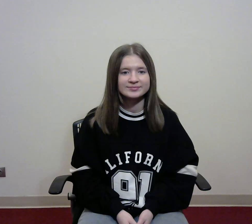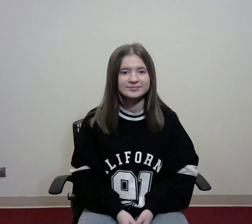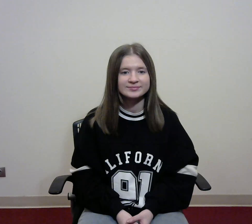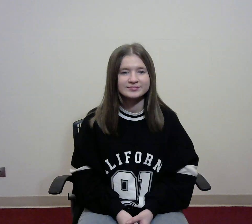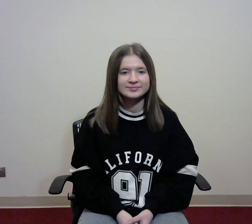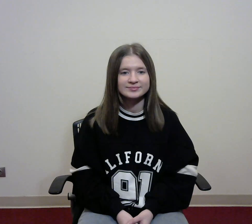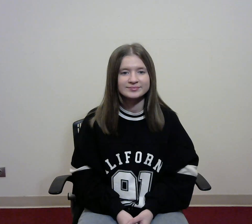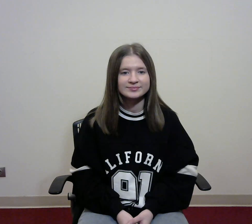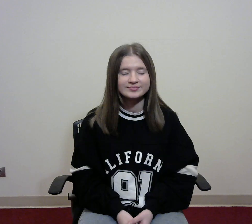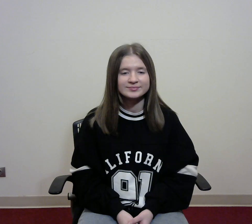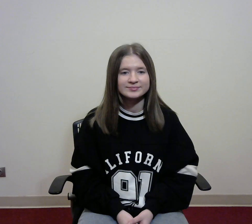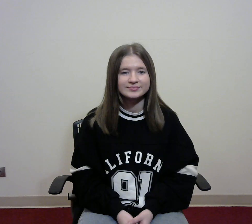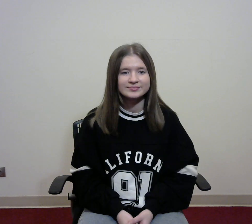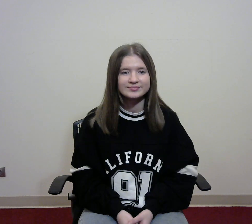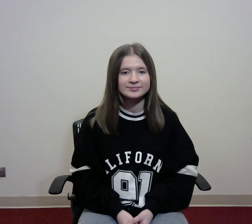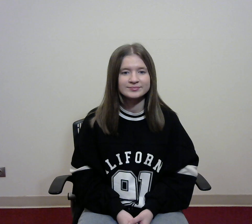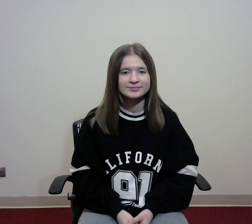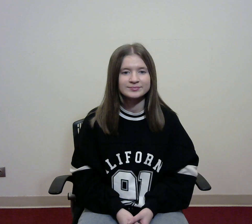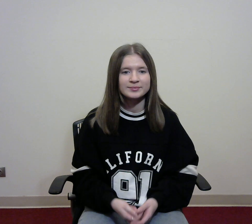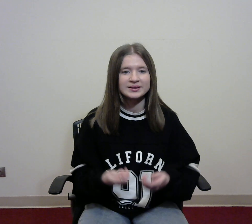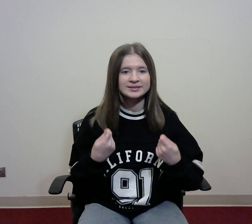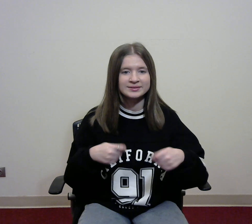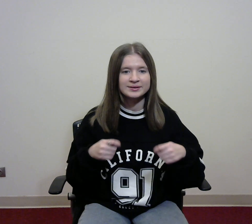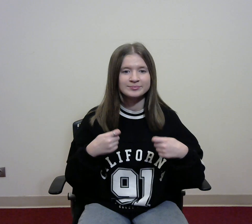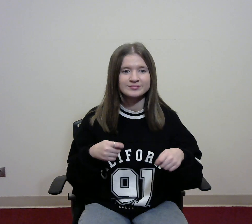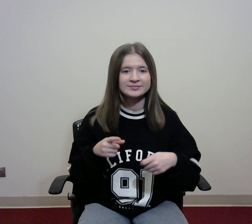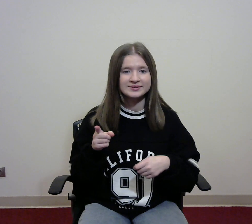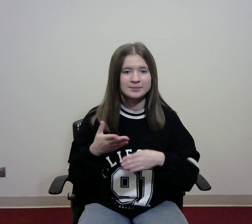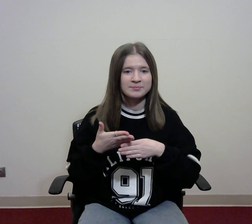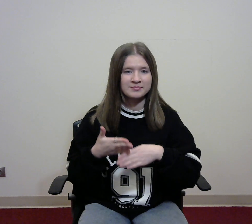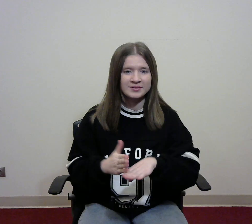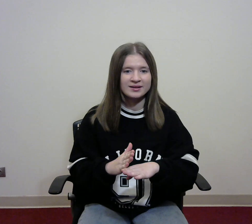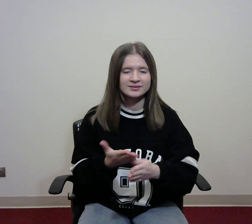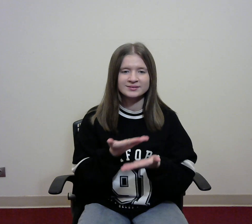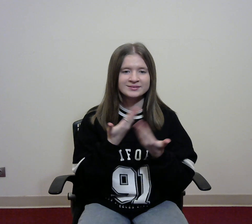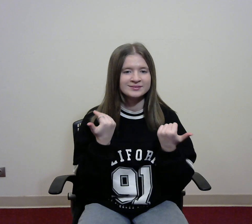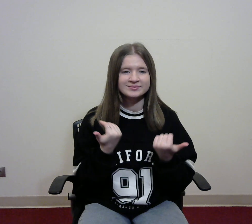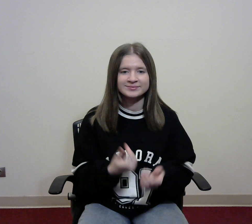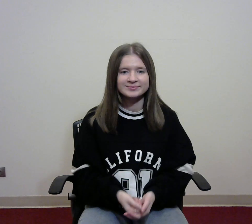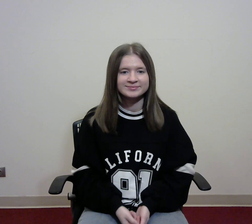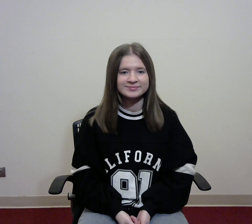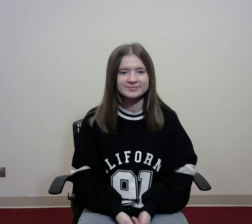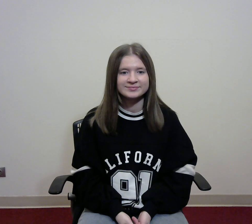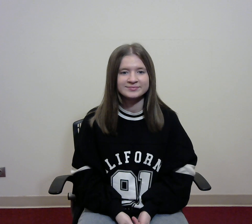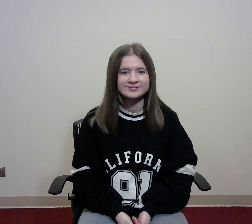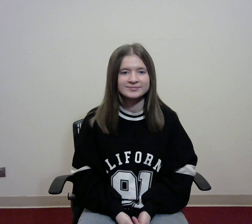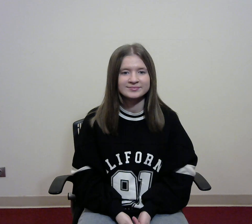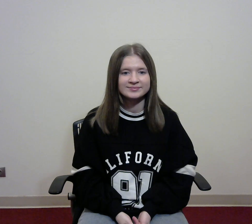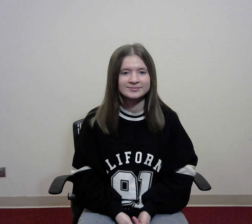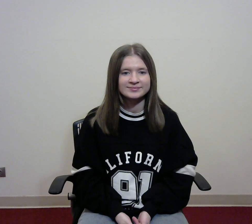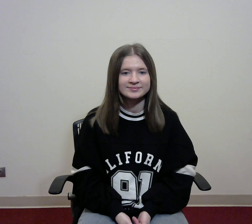Satıcının xırdası yox idi